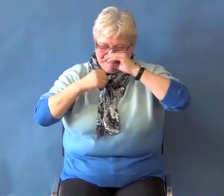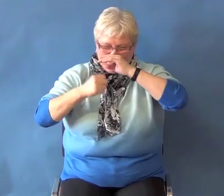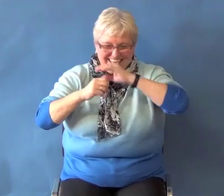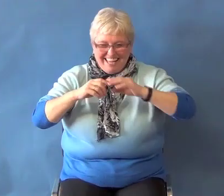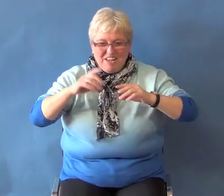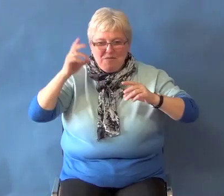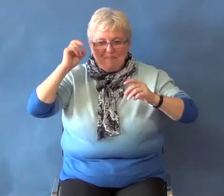Ciężko mi.